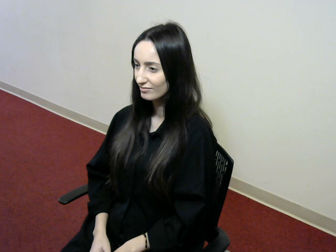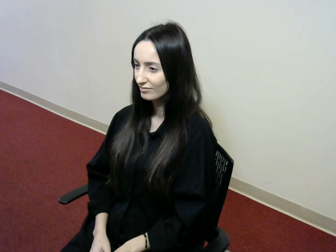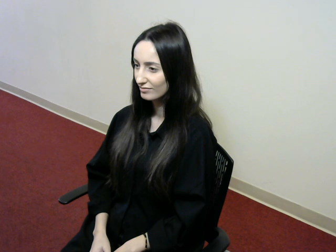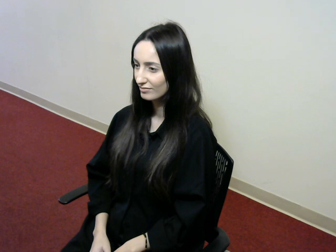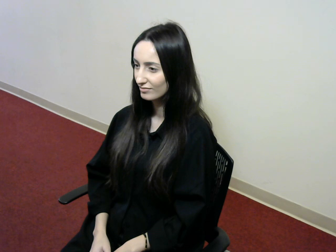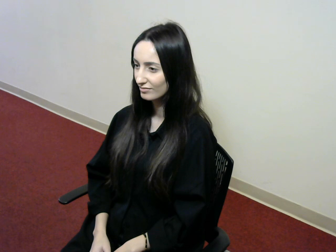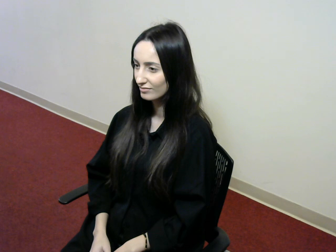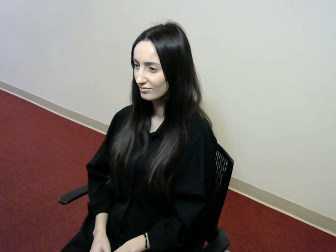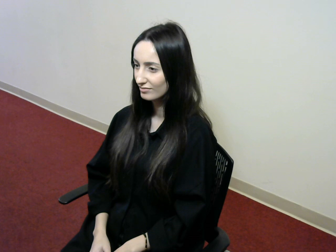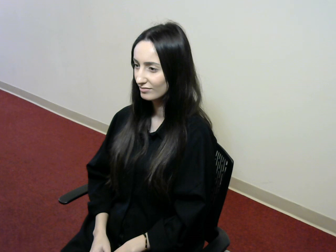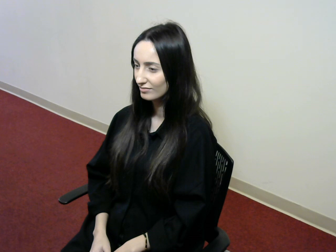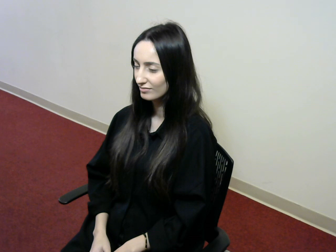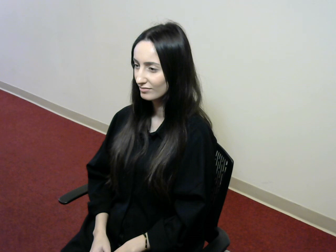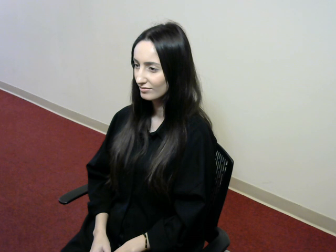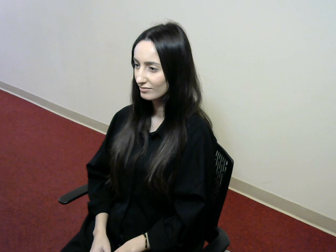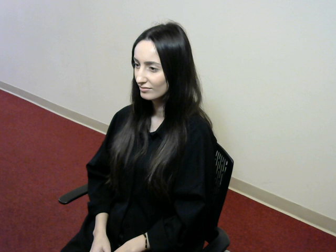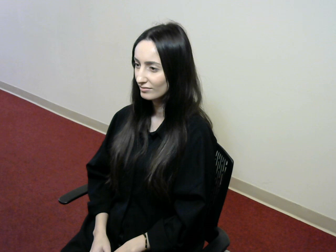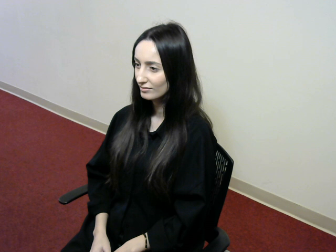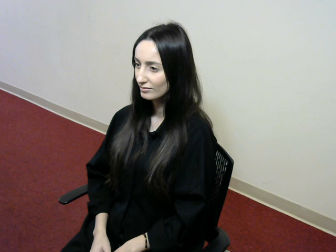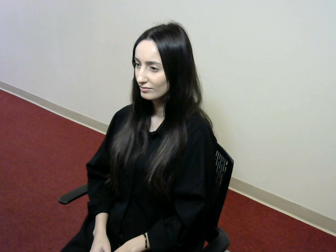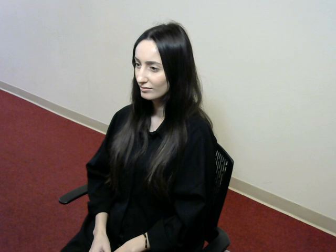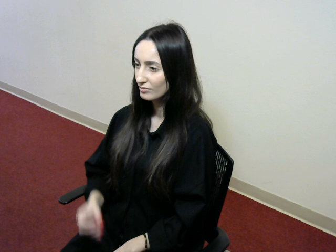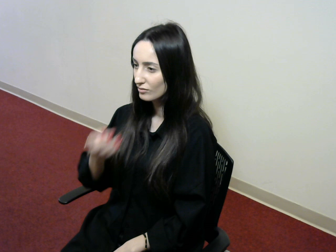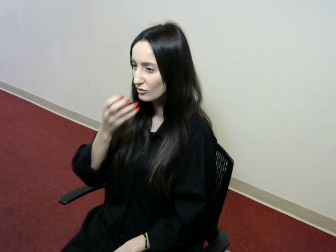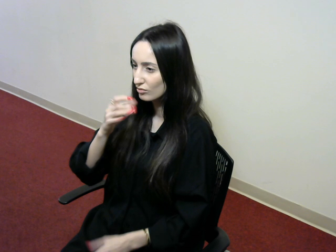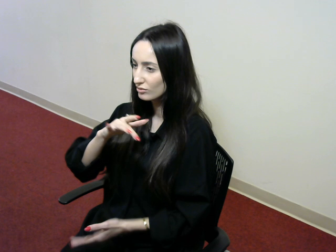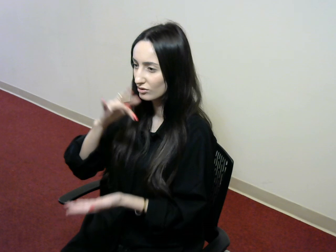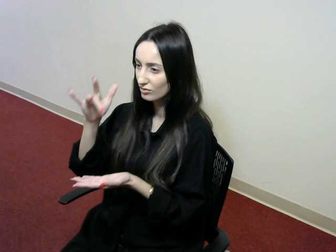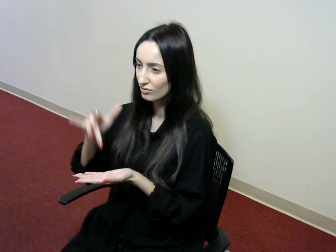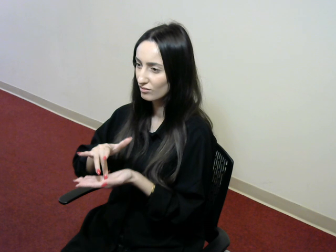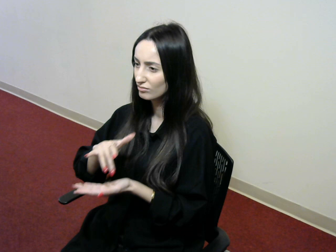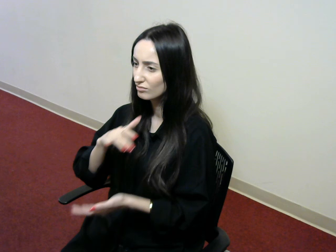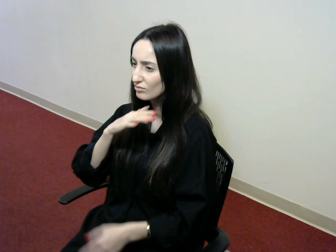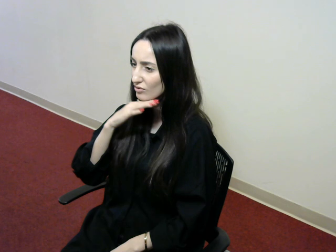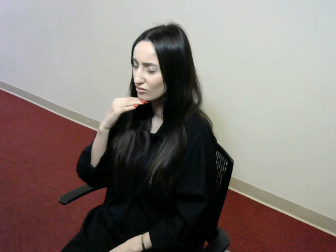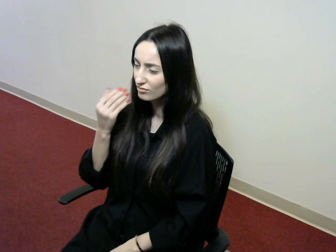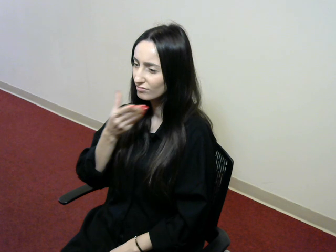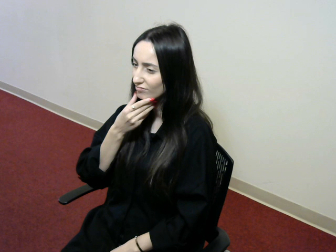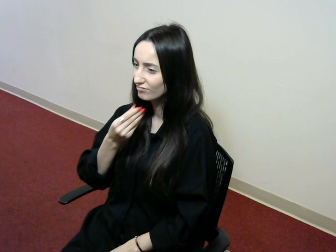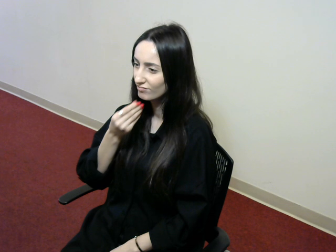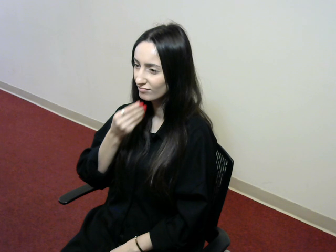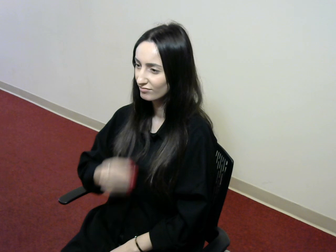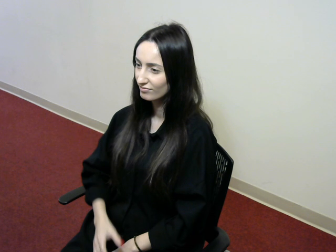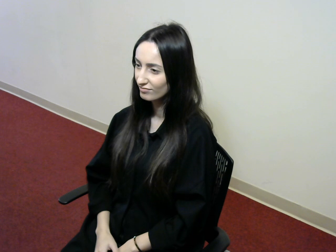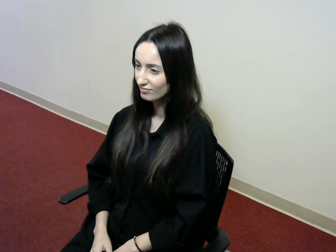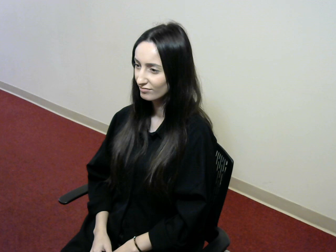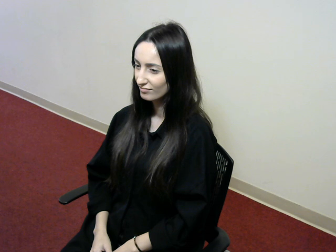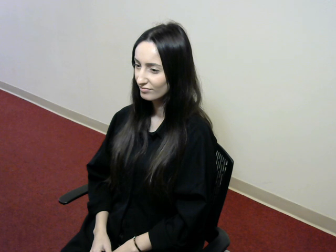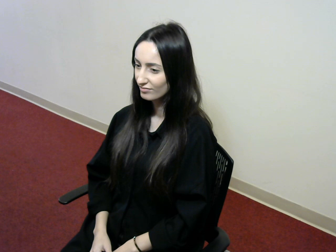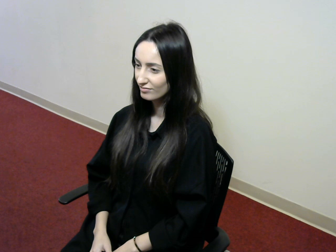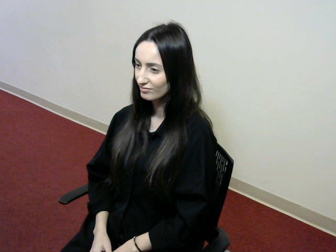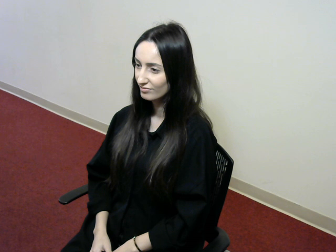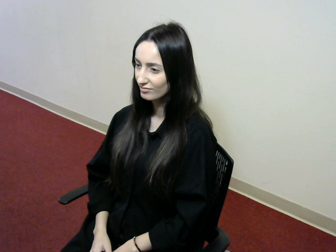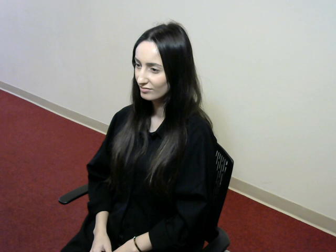Bakı şəhəri çox gözəldir